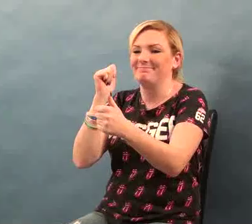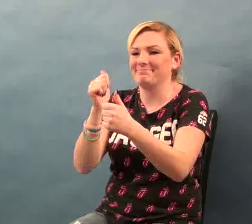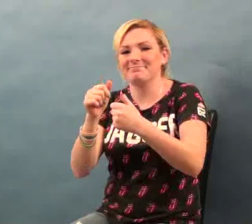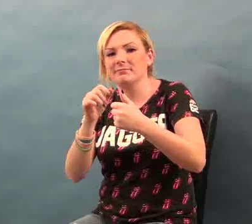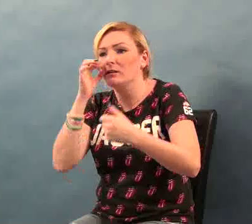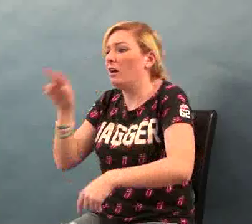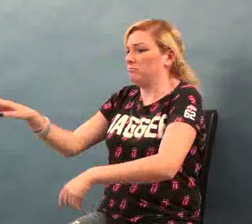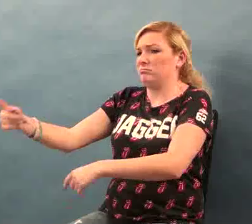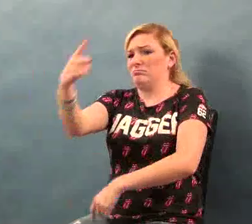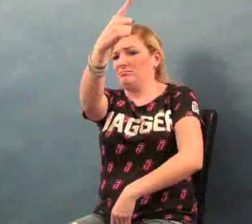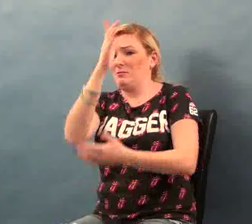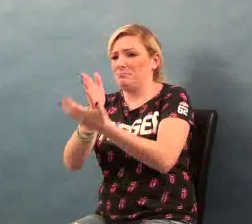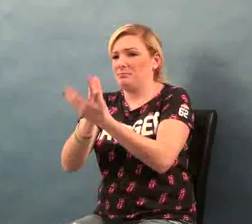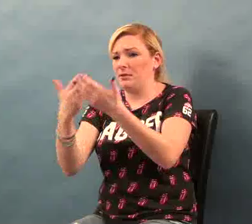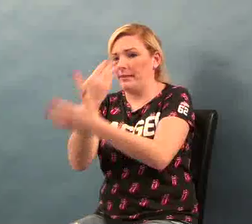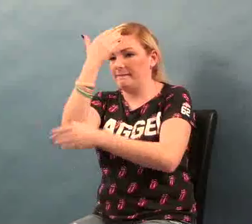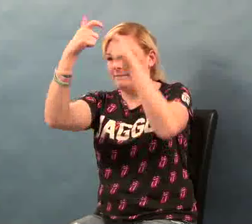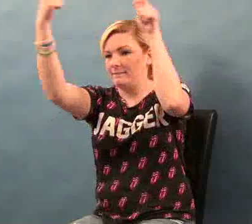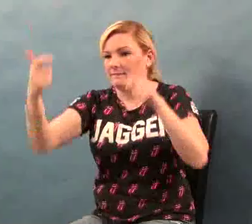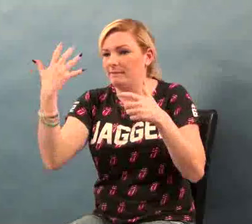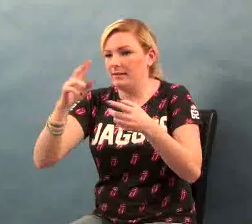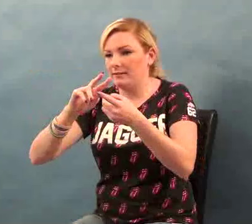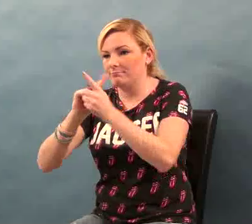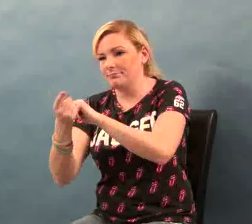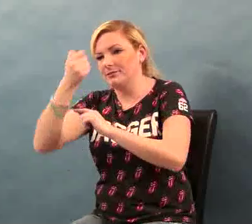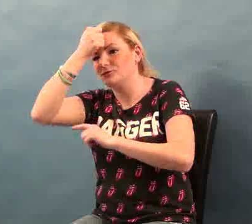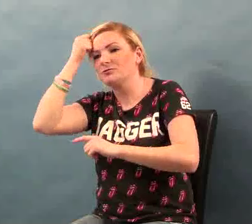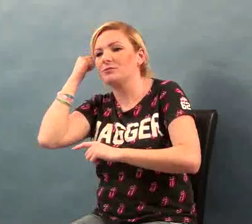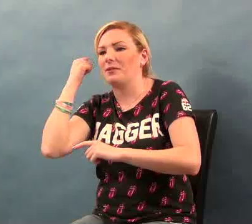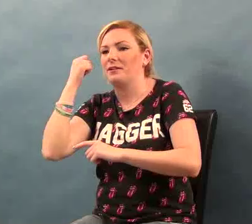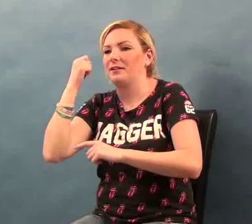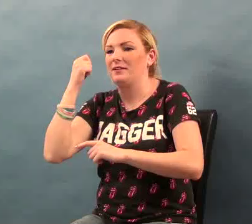Pan prosi go o wstawienie nowej szyby.